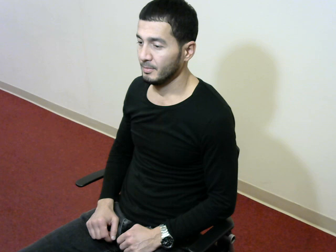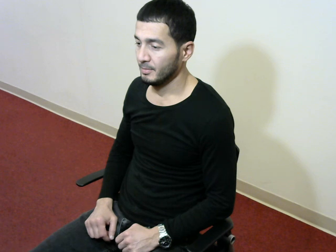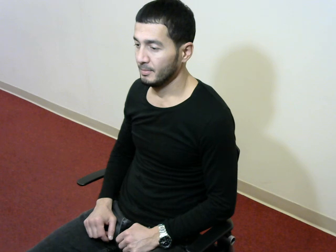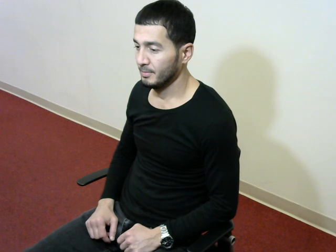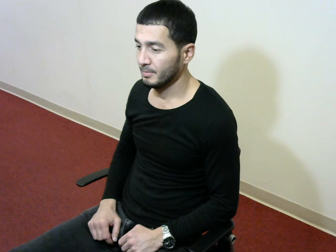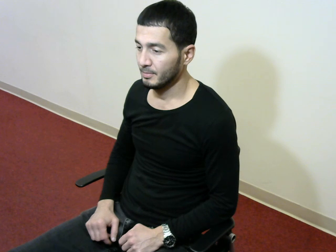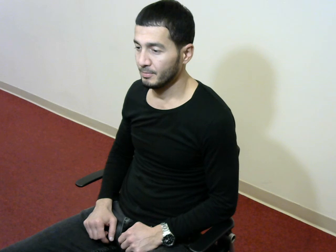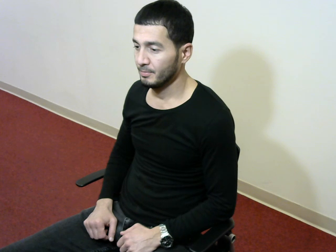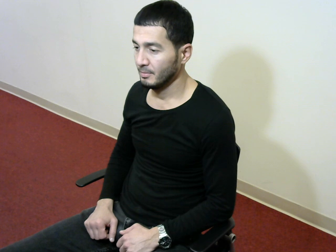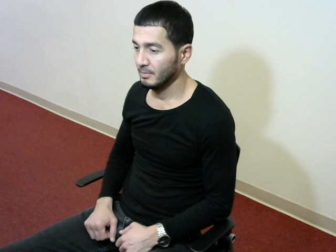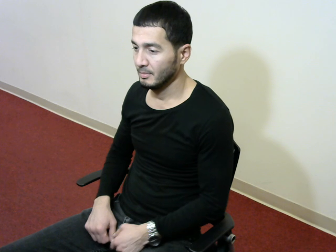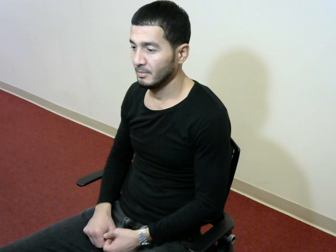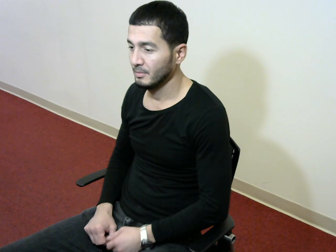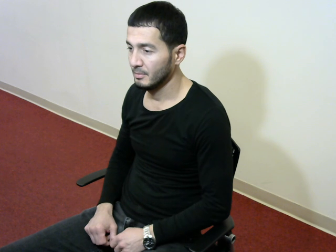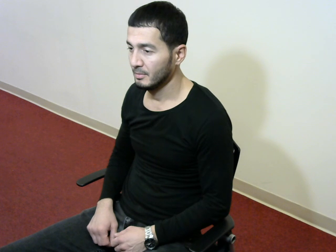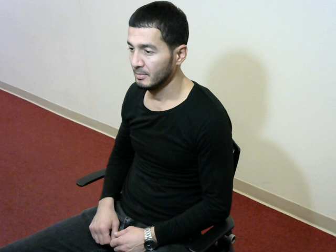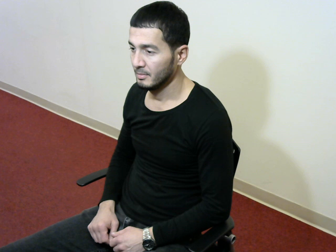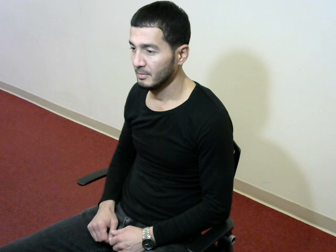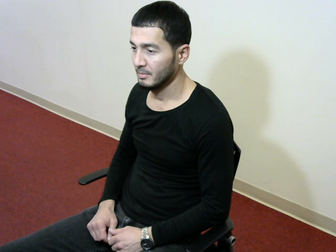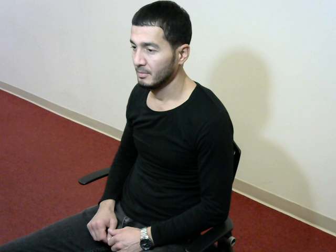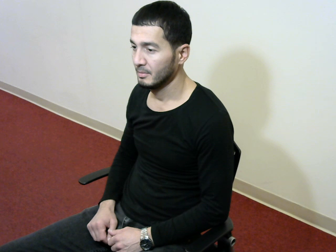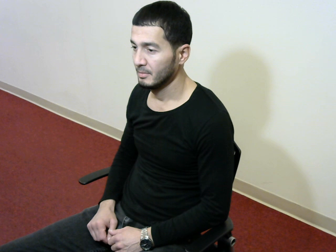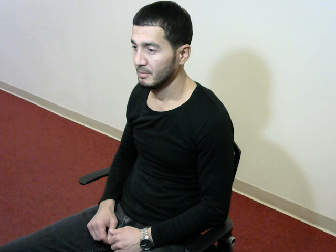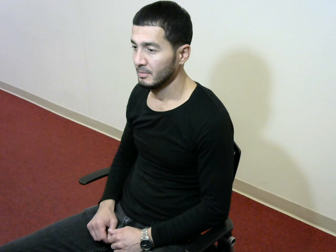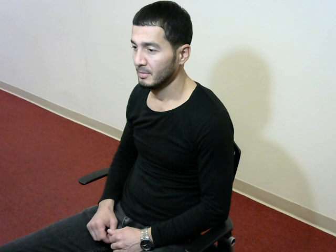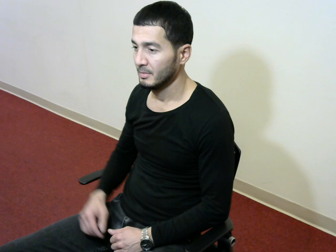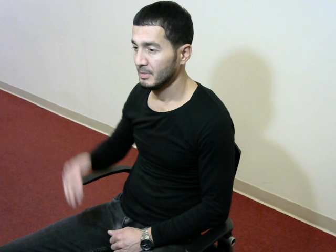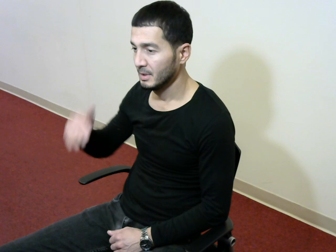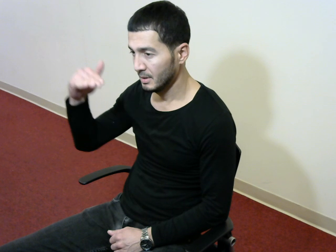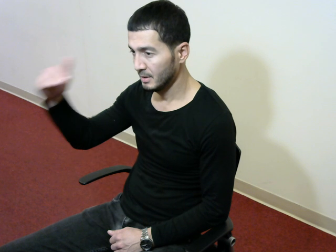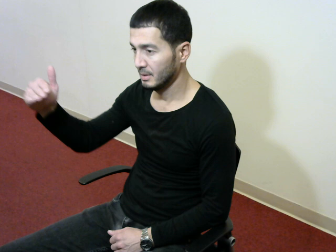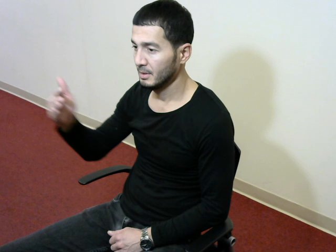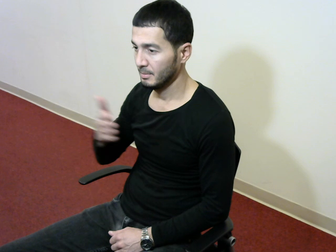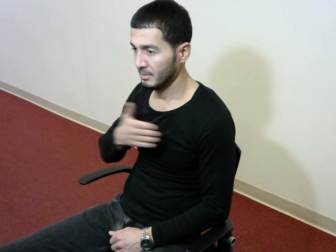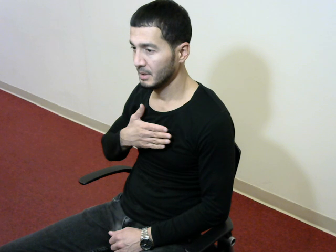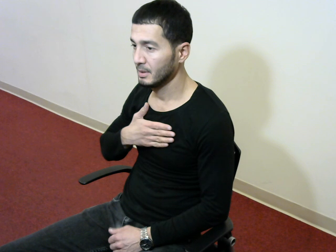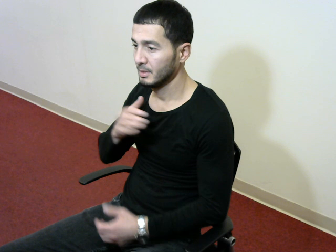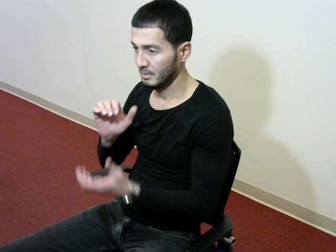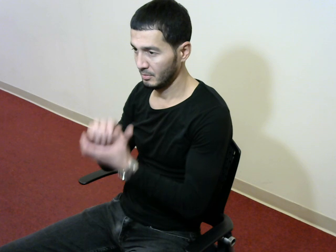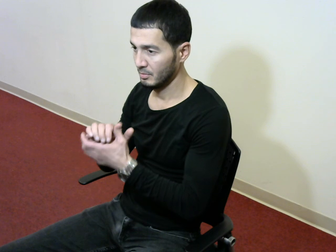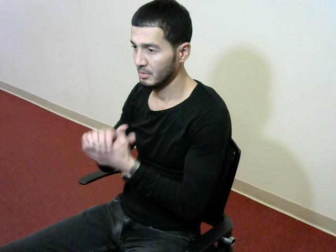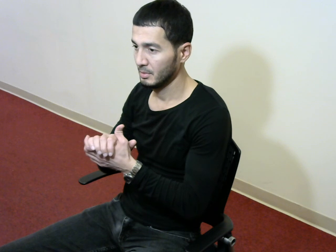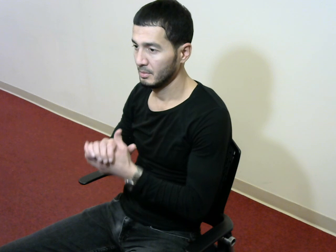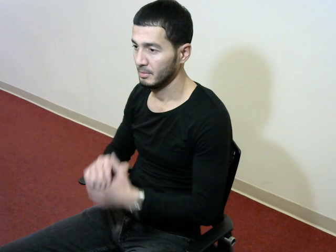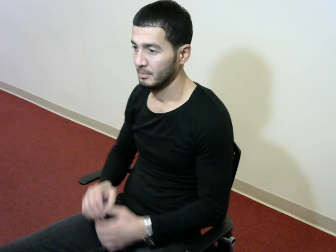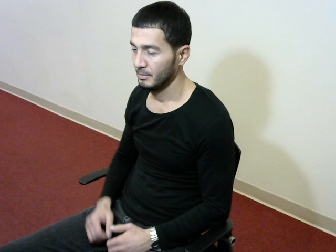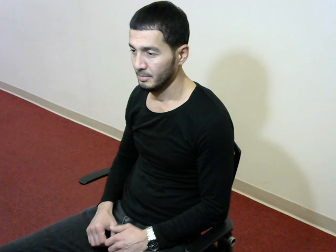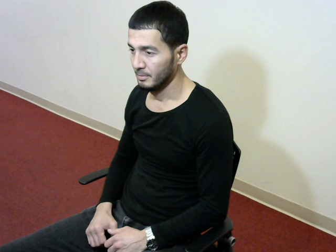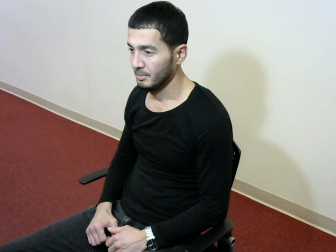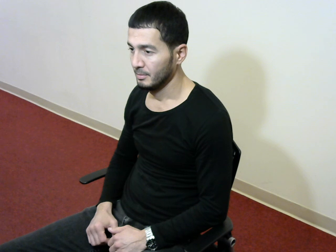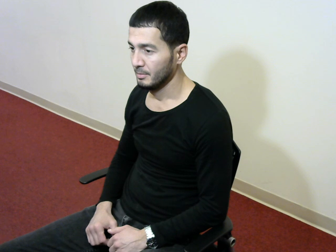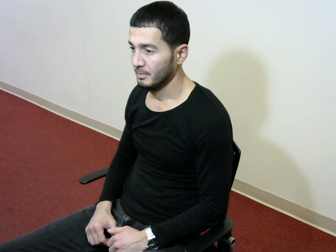Siz mənə tanış gəlirsiniz